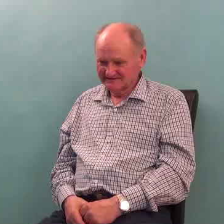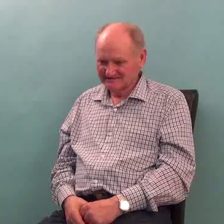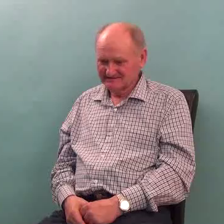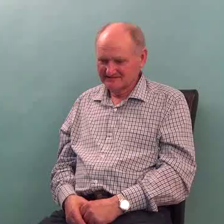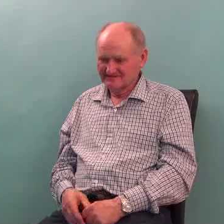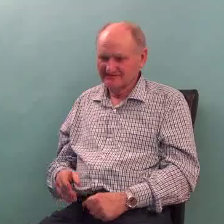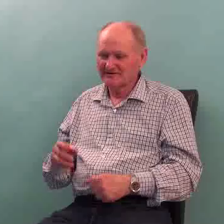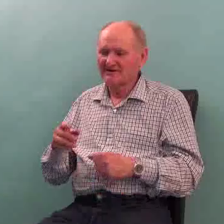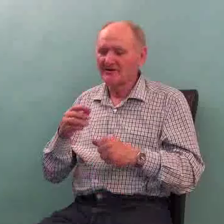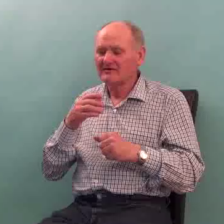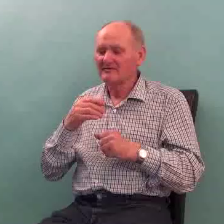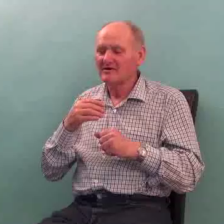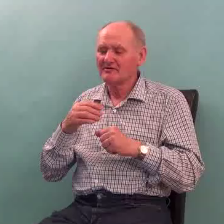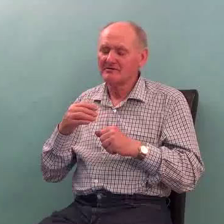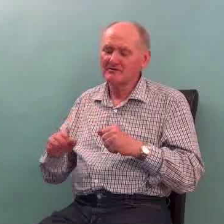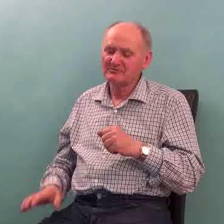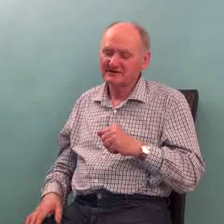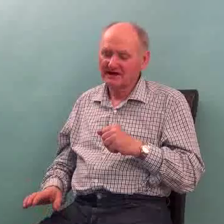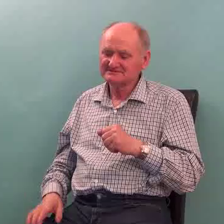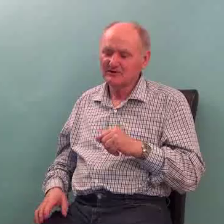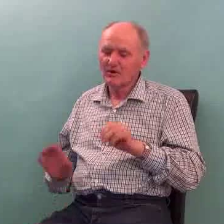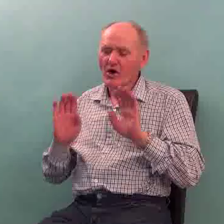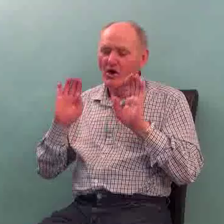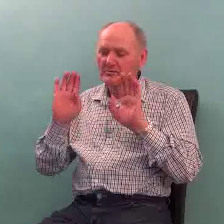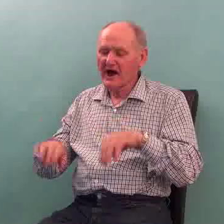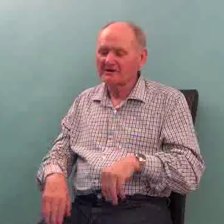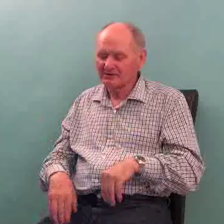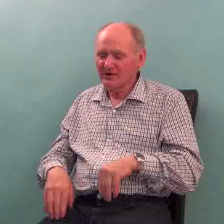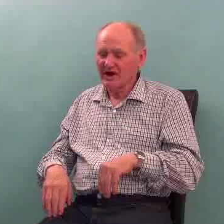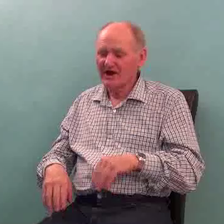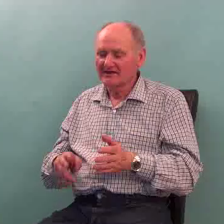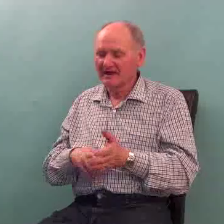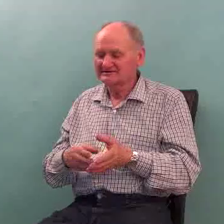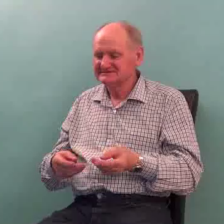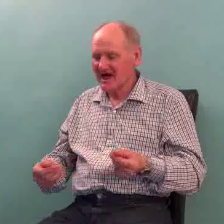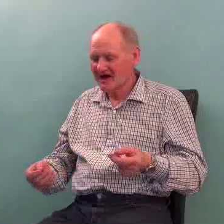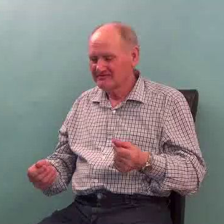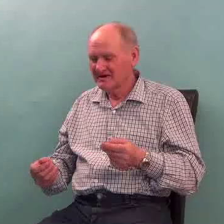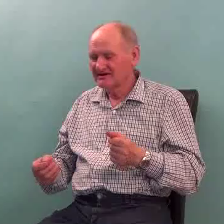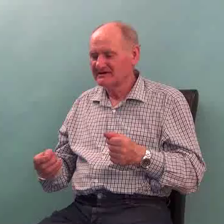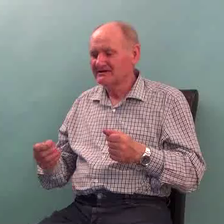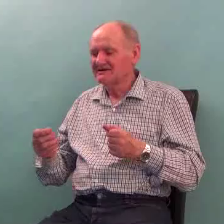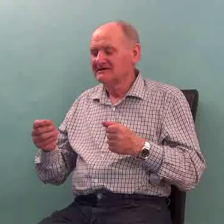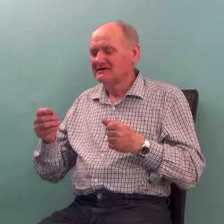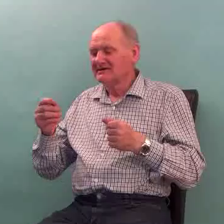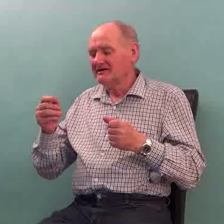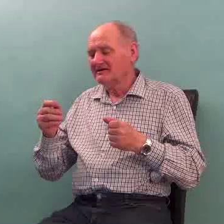Pies upadł na ziemię.